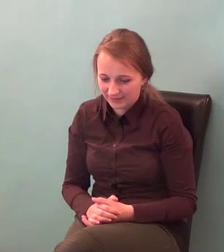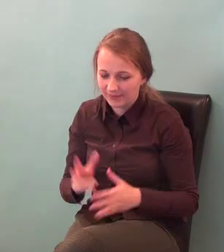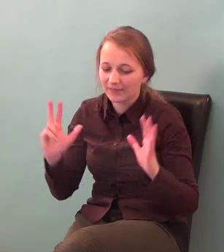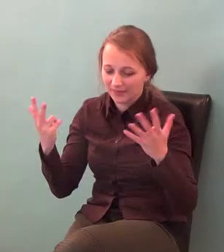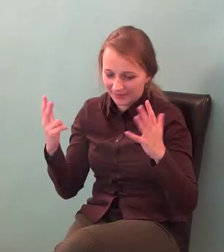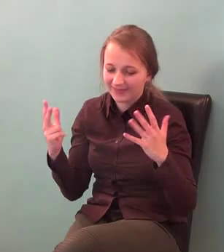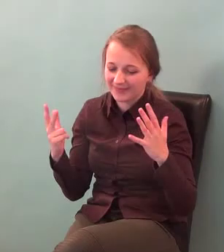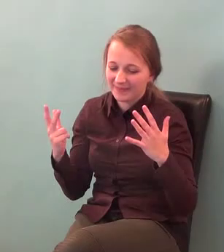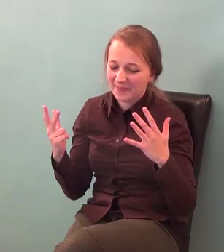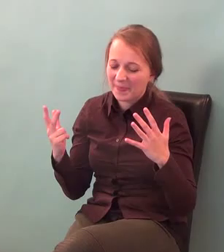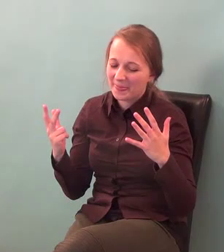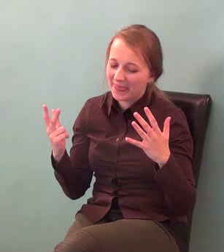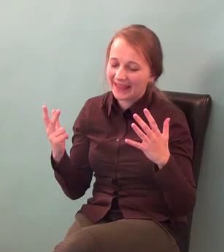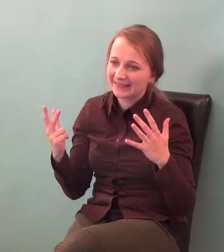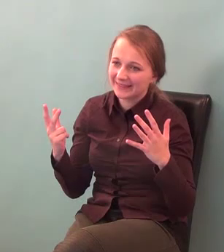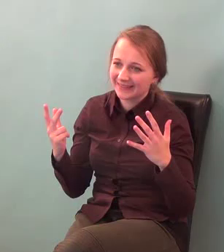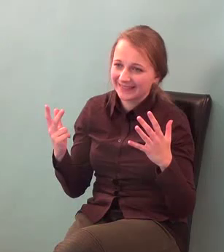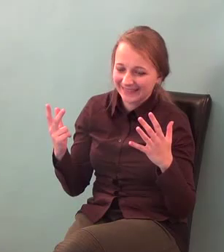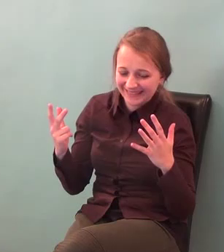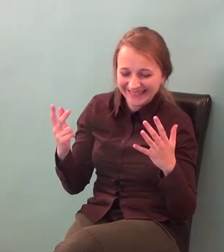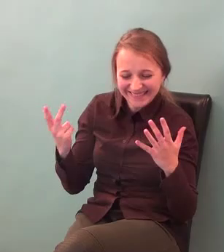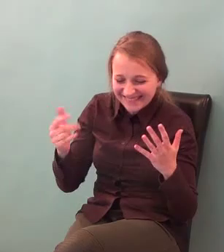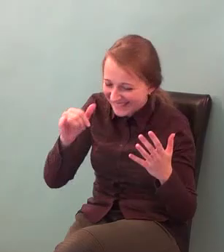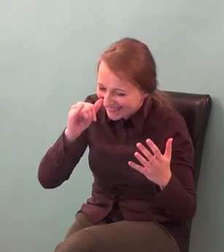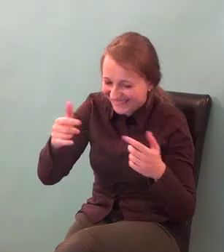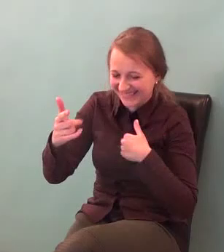Ósmego... nie mogę.